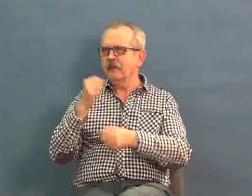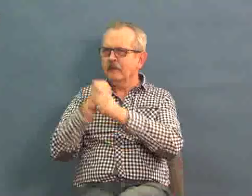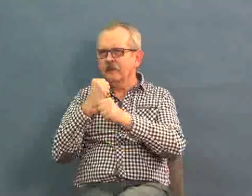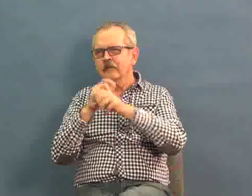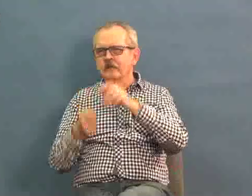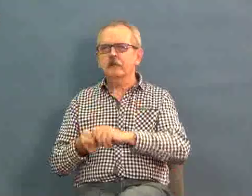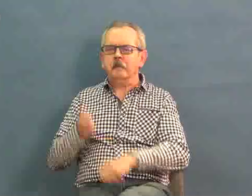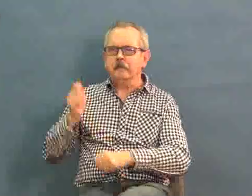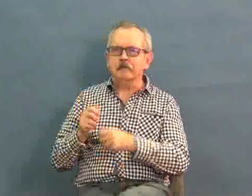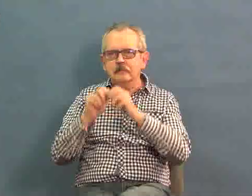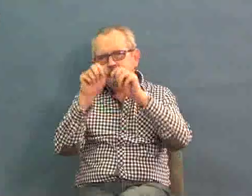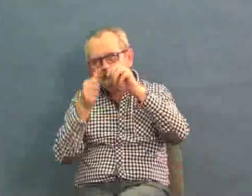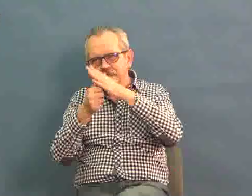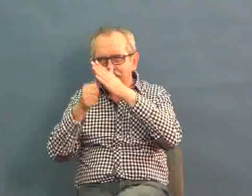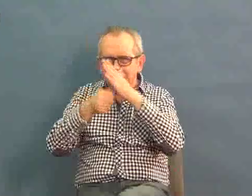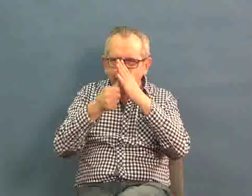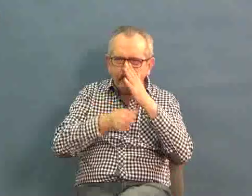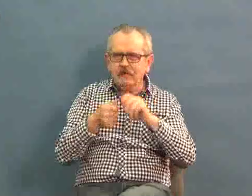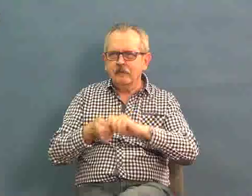Który kituje okno i kawałeczki kitu wyrzuca za siebie.